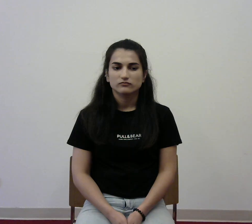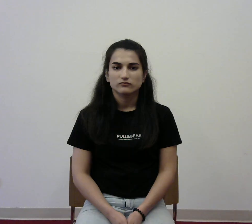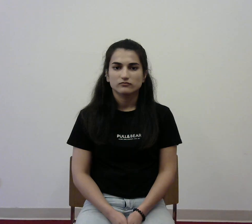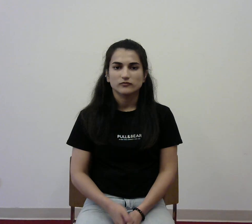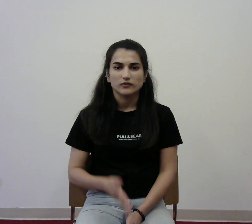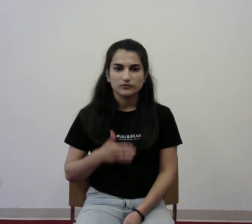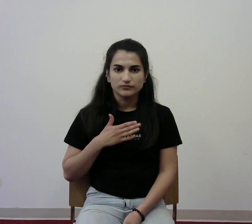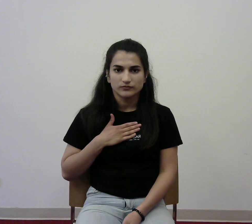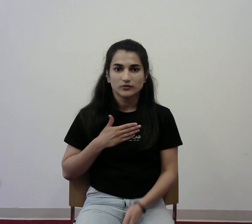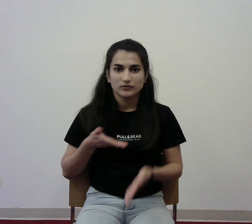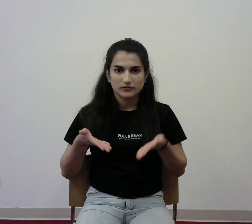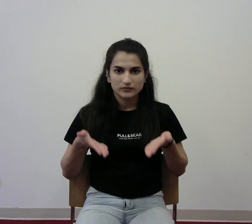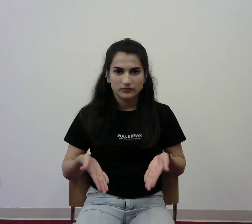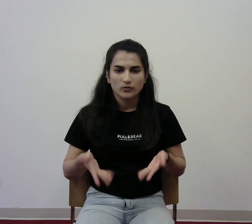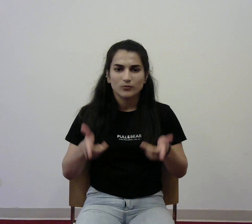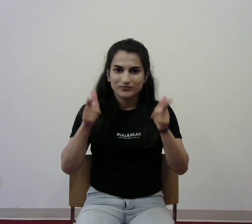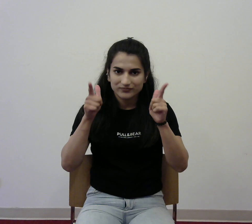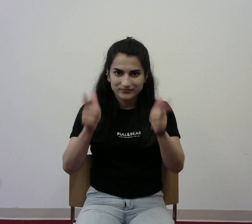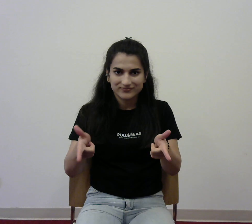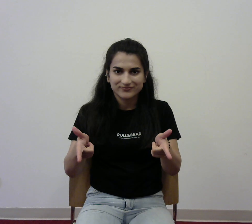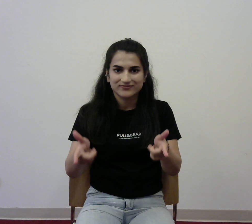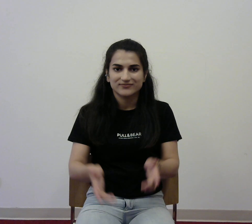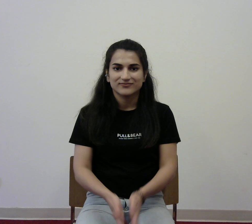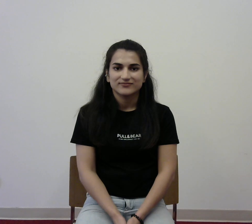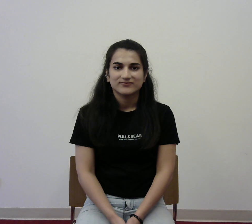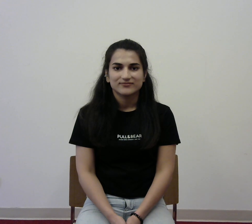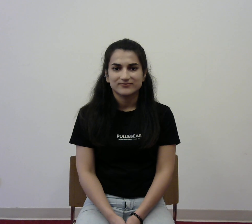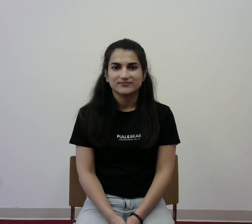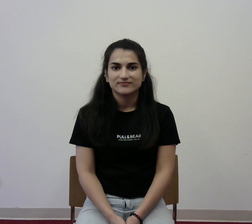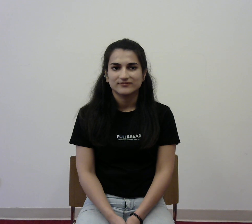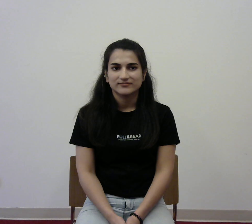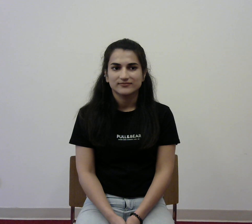Mən bununla razıyam